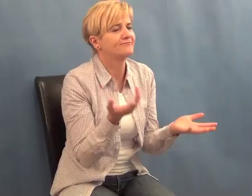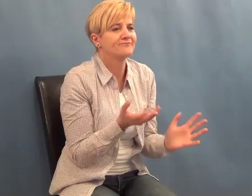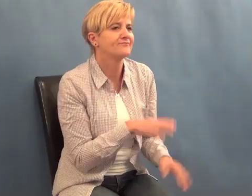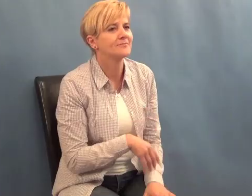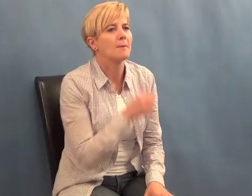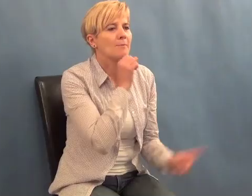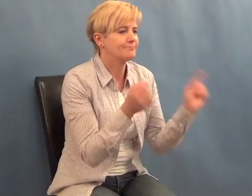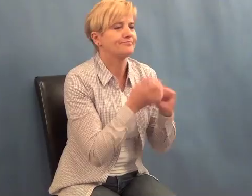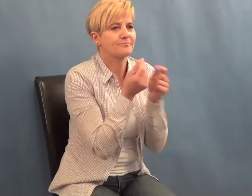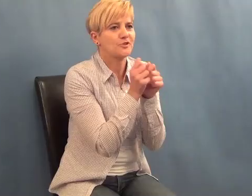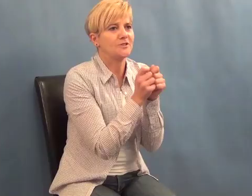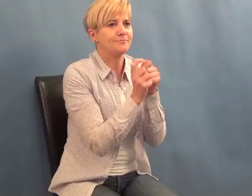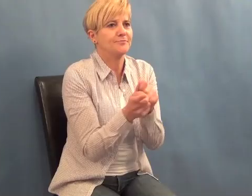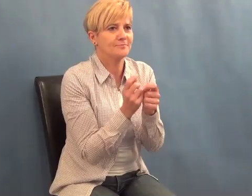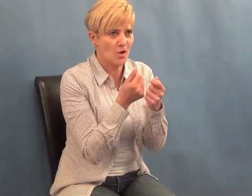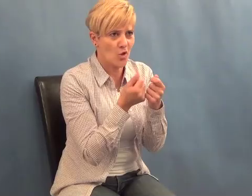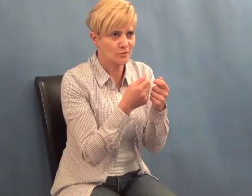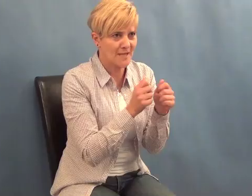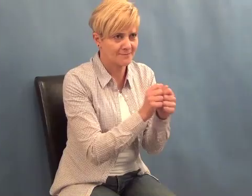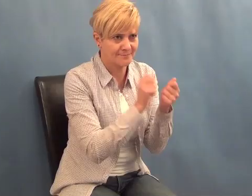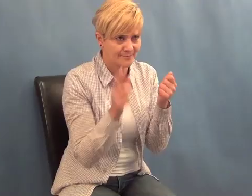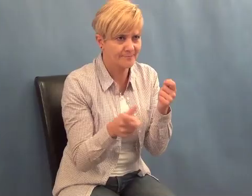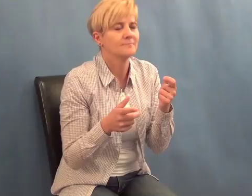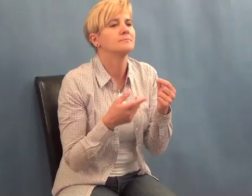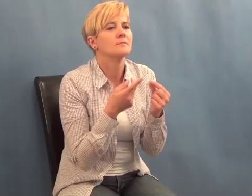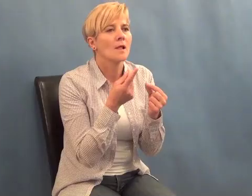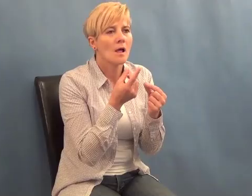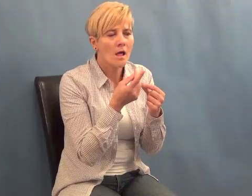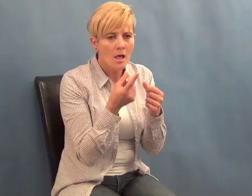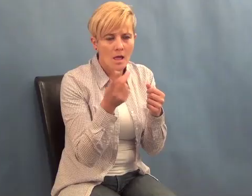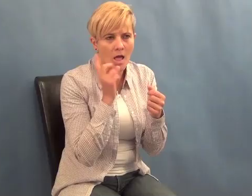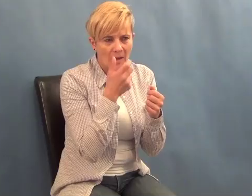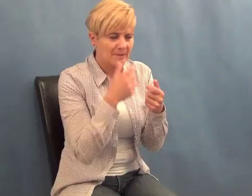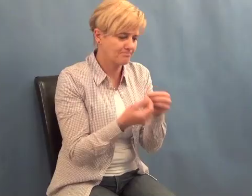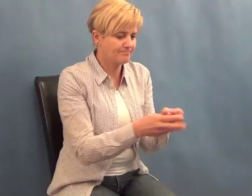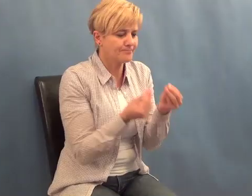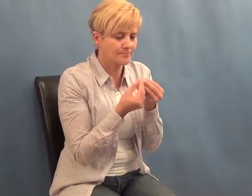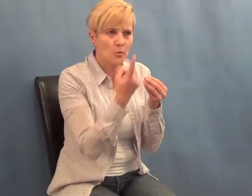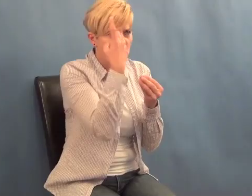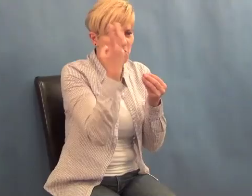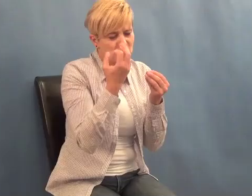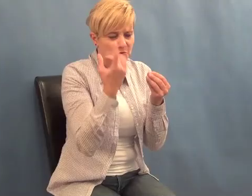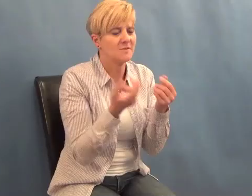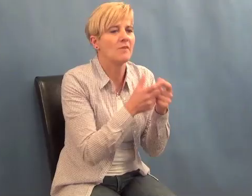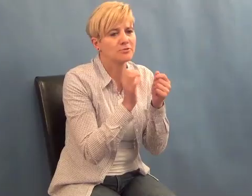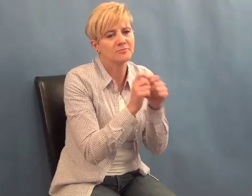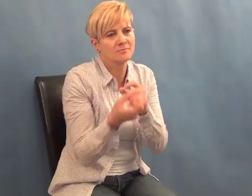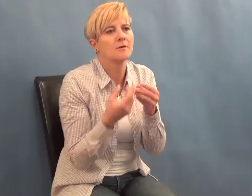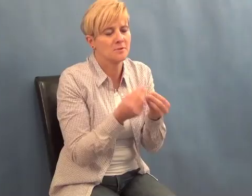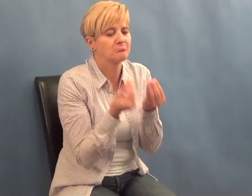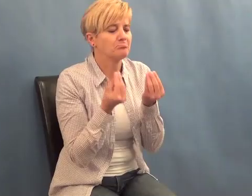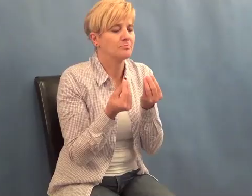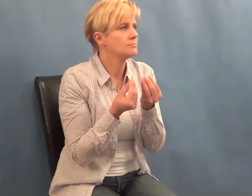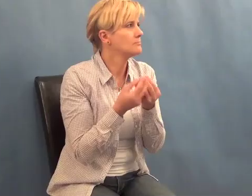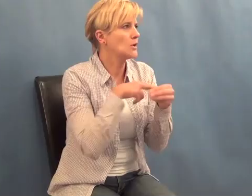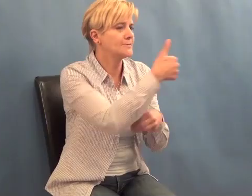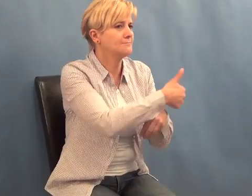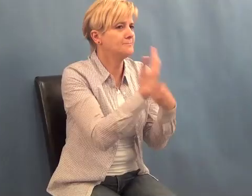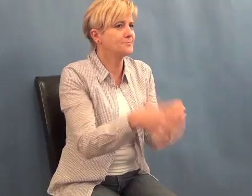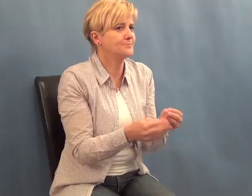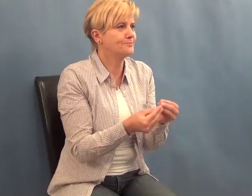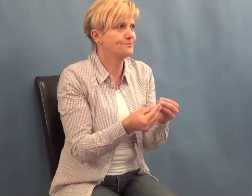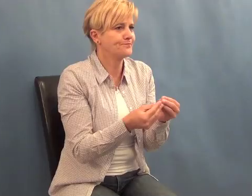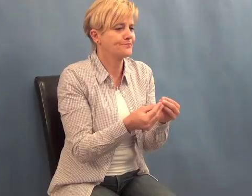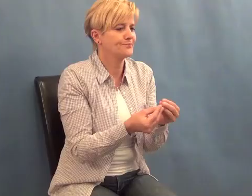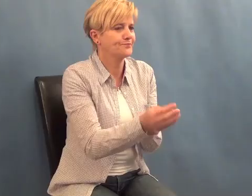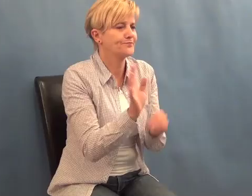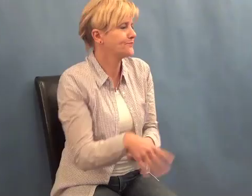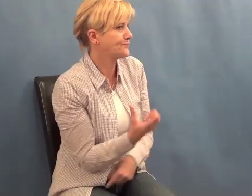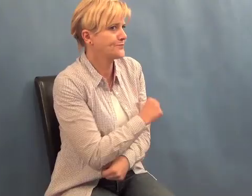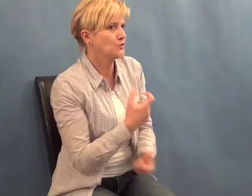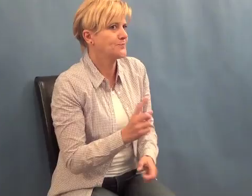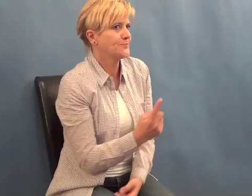Babcia przychodzi dać pieniądze, Chaplin, pokazuje jeden, dwa, ileś tam, babcia potwierdza, daje pieniądze, Chaplin patrzy, jest niezręcznie, bo policjant stoi, więc oddaje pieniądze i idzie.